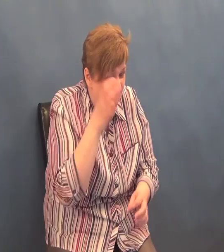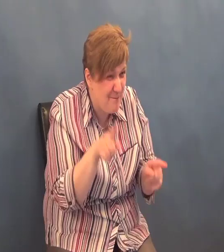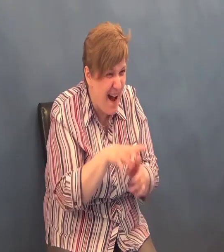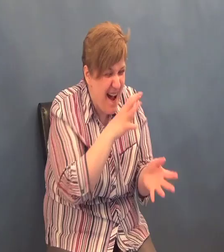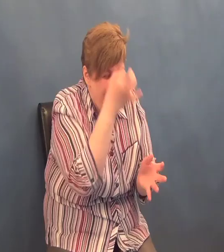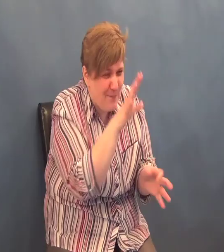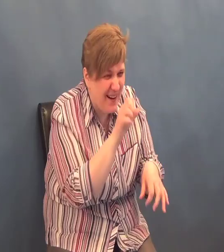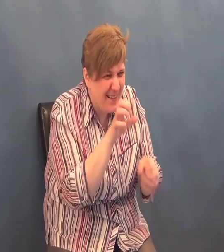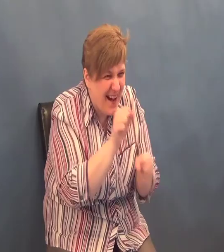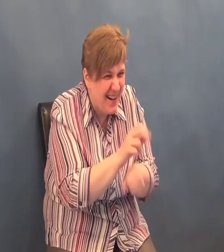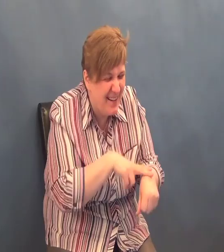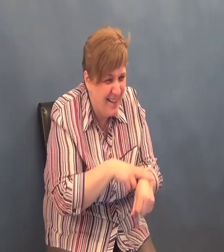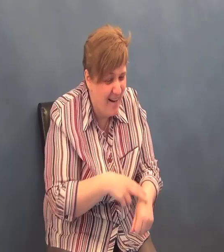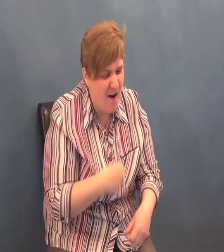Wszystkie godziny też zajęte?